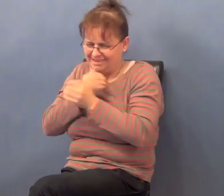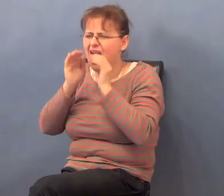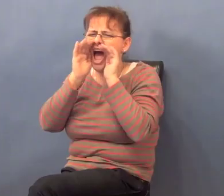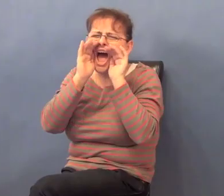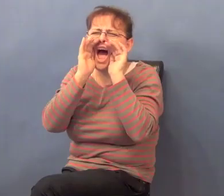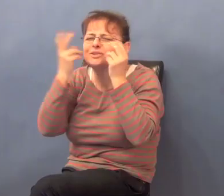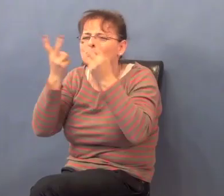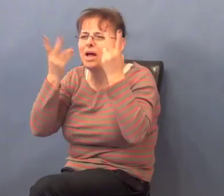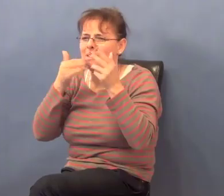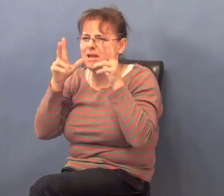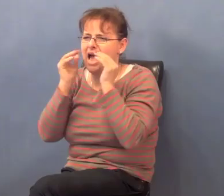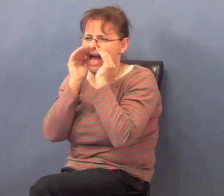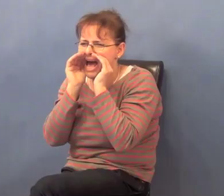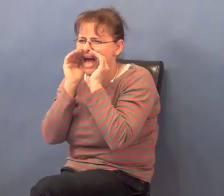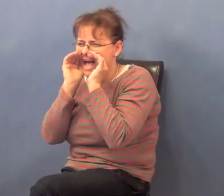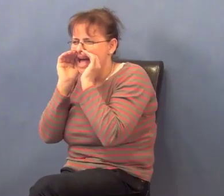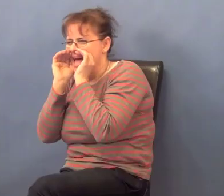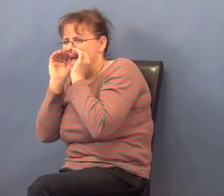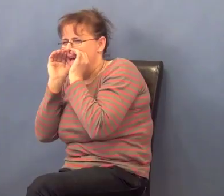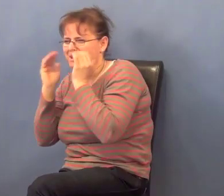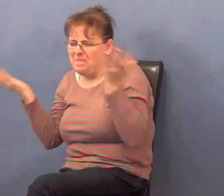Woła i szuka żaby.